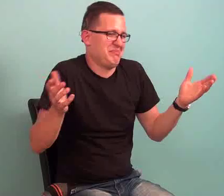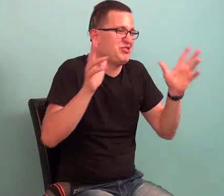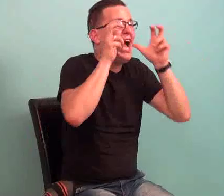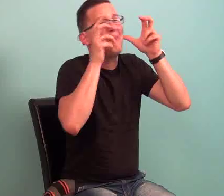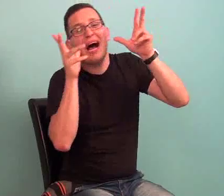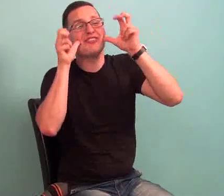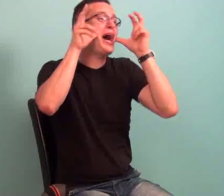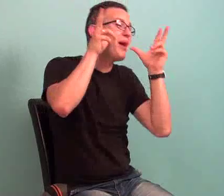"Żabo, żabo!"